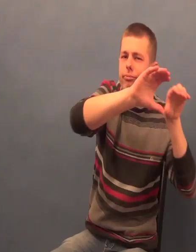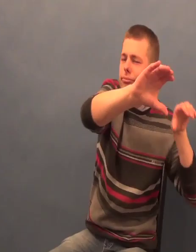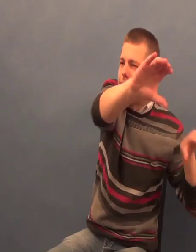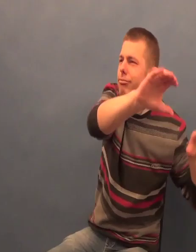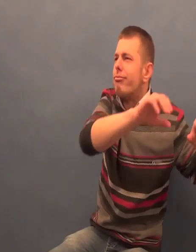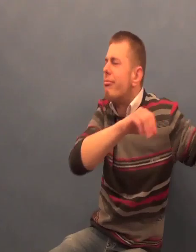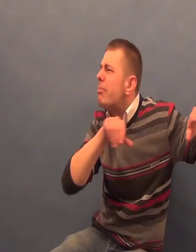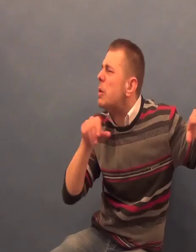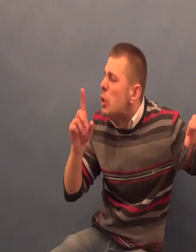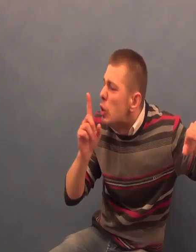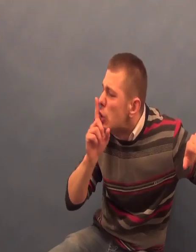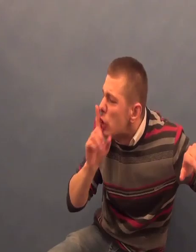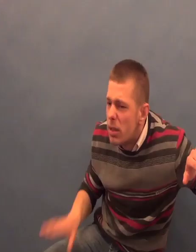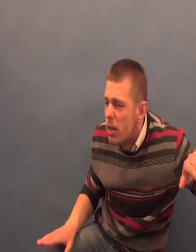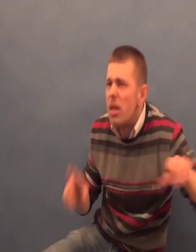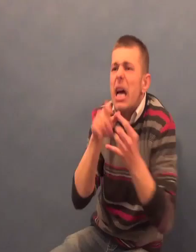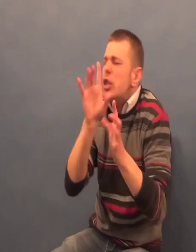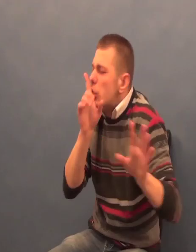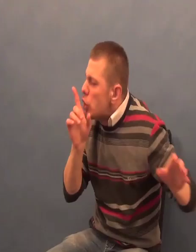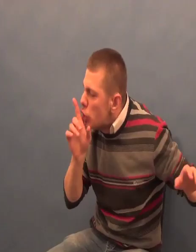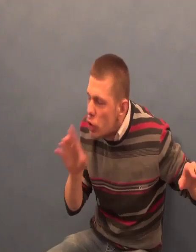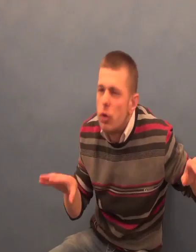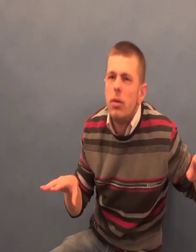Ucisza psa.